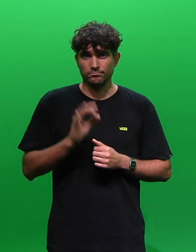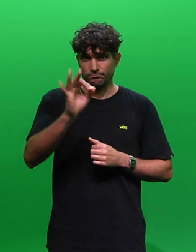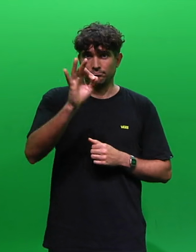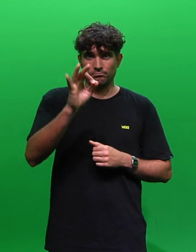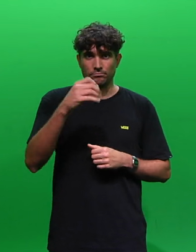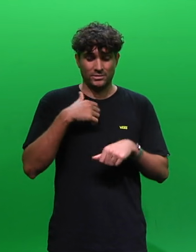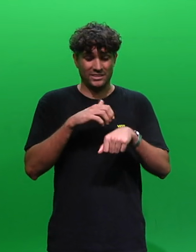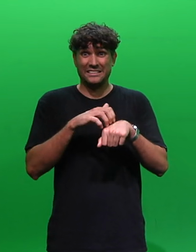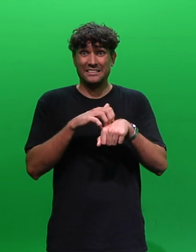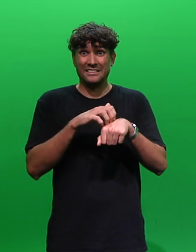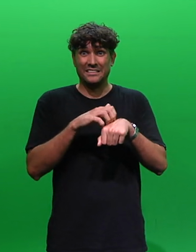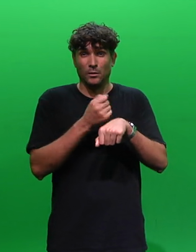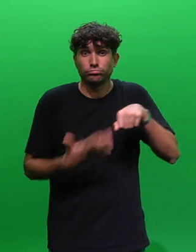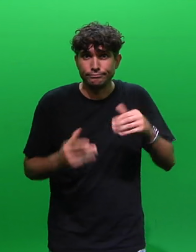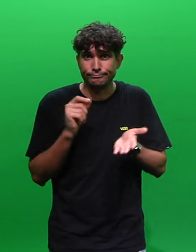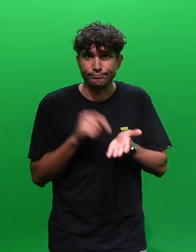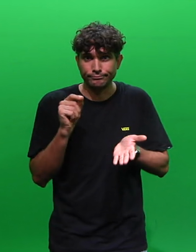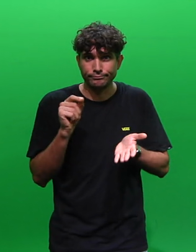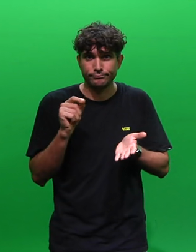Sí, quan em rasco de seguida em surt sang.